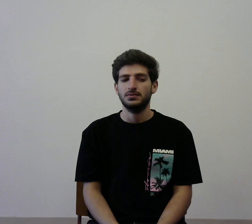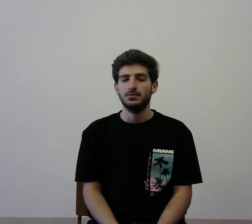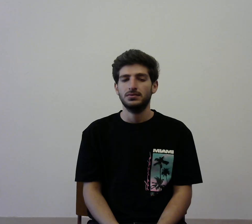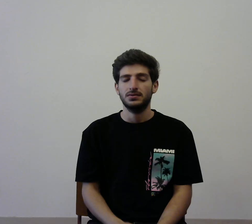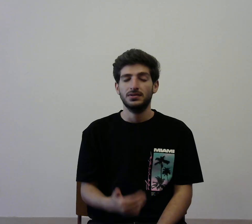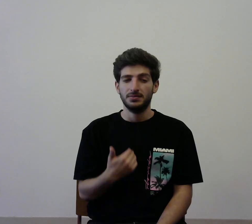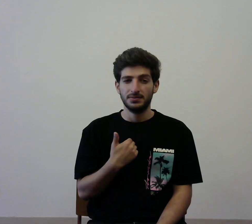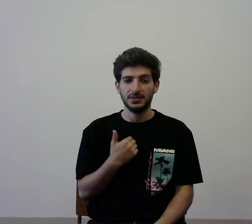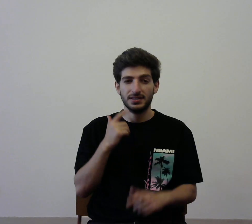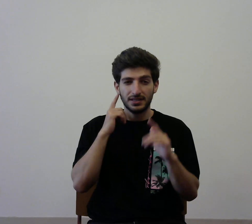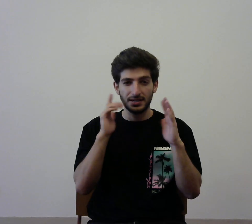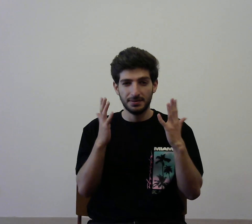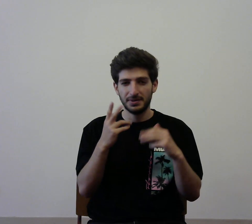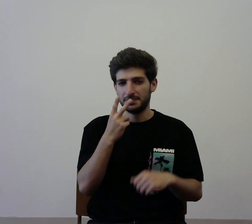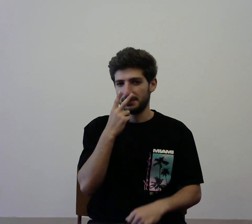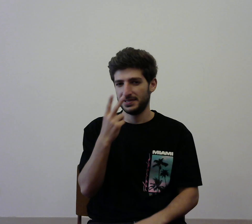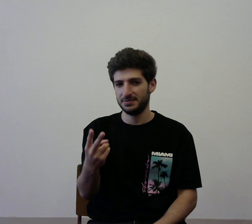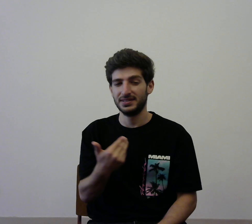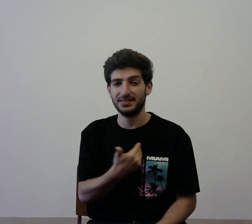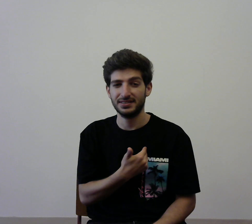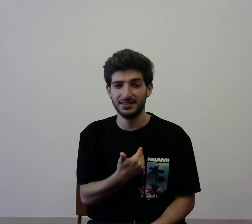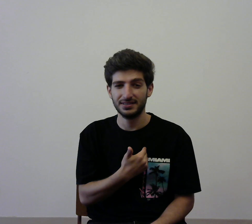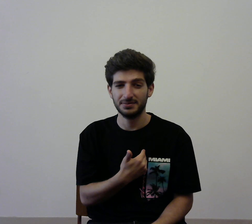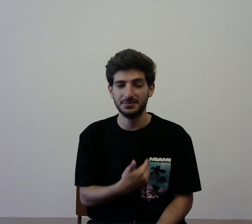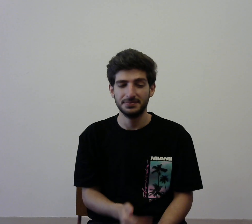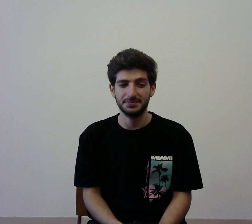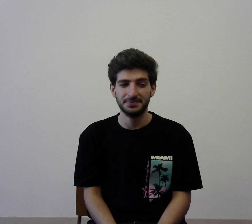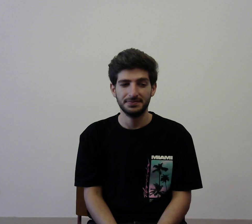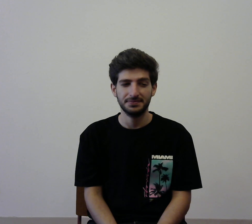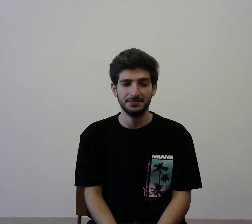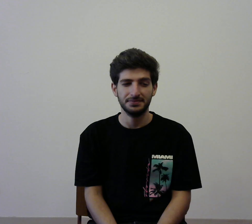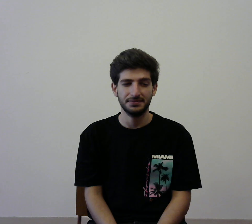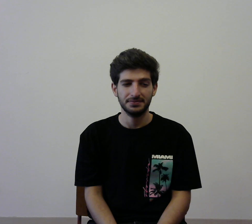Mən xəbərlərə baxmaq istəyirəm